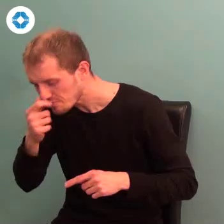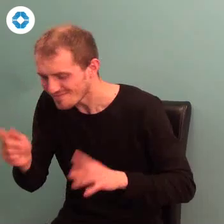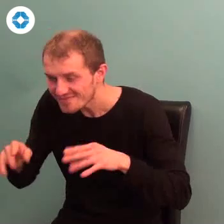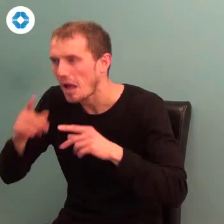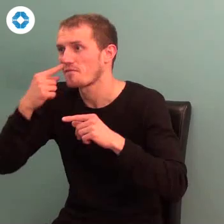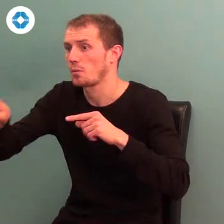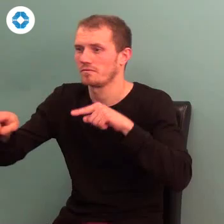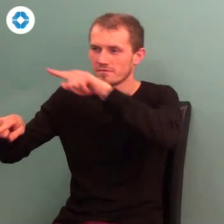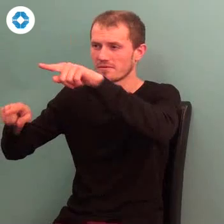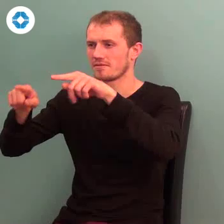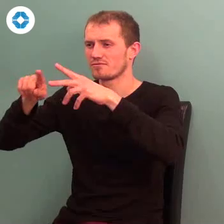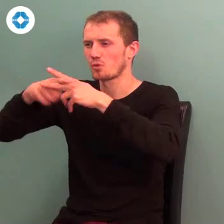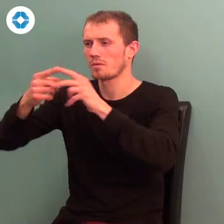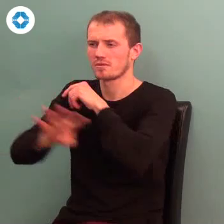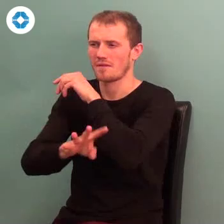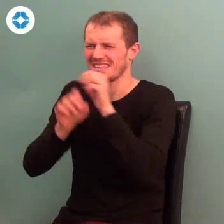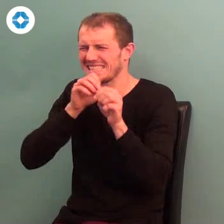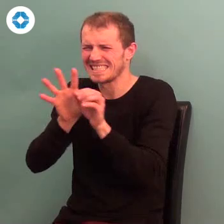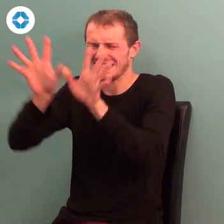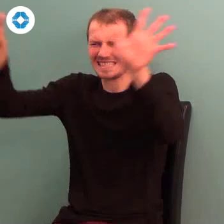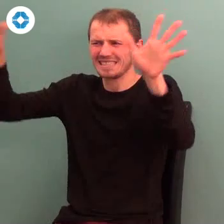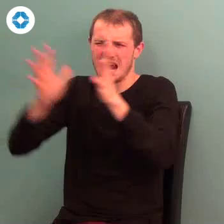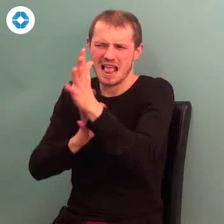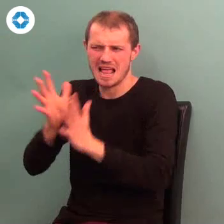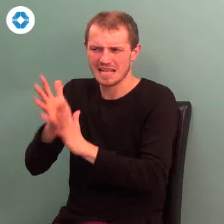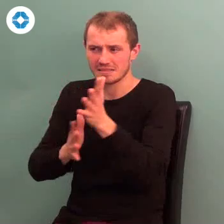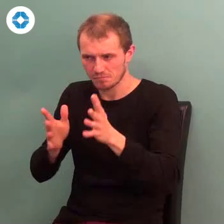Zauważył dziurę w starym drzewie z dużymi konarami, w lesie.